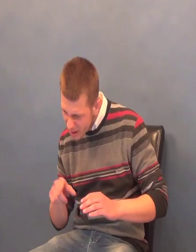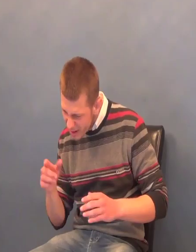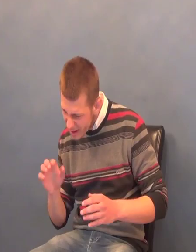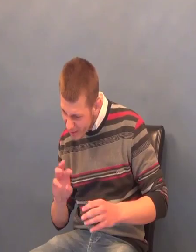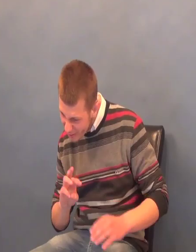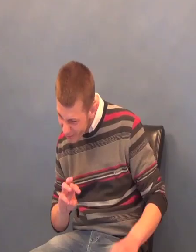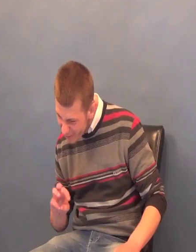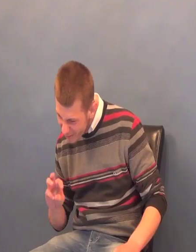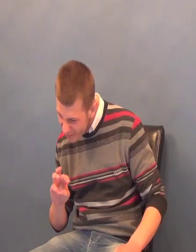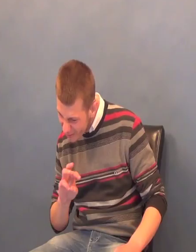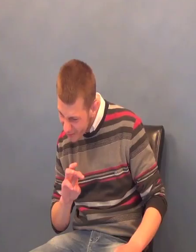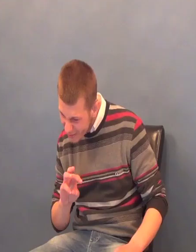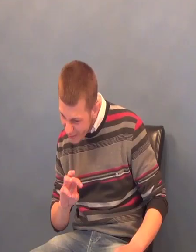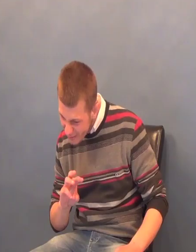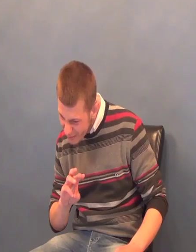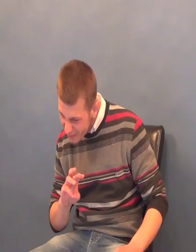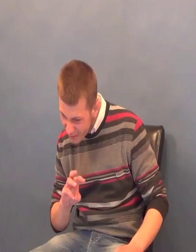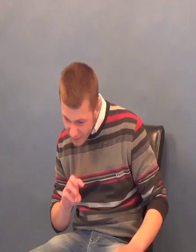W.